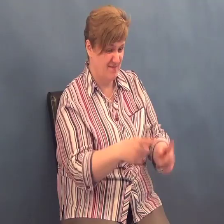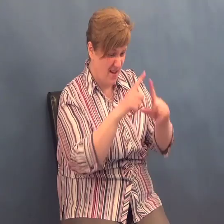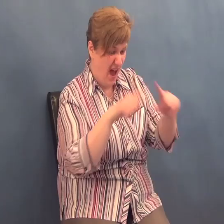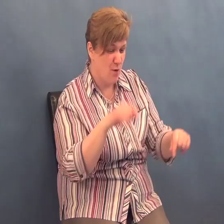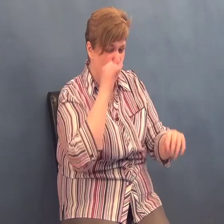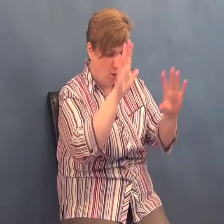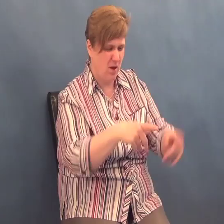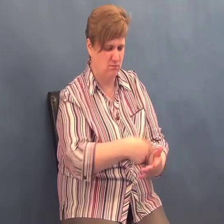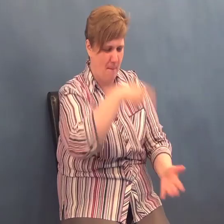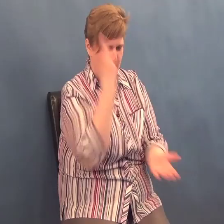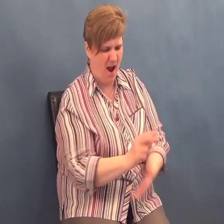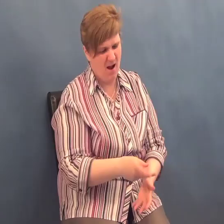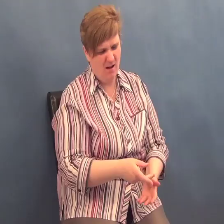Żółty trójkąt pokazuje upadek.